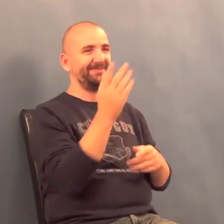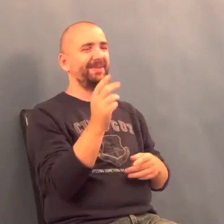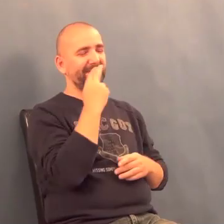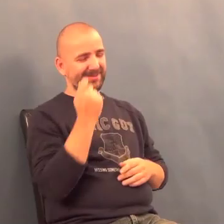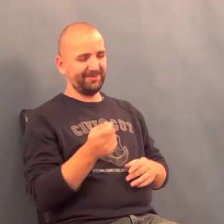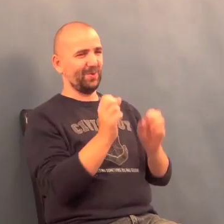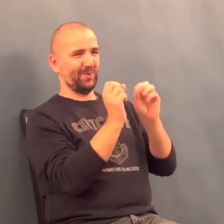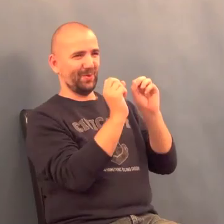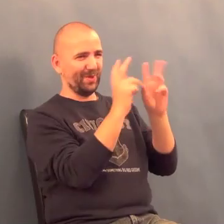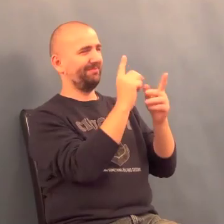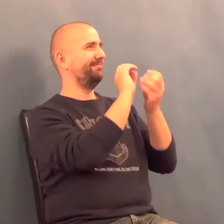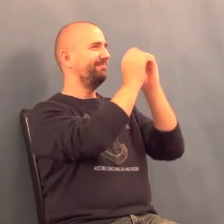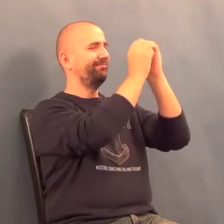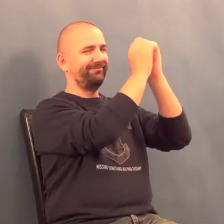Charlie Chaplin mówi OK i naprawia.